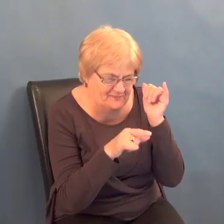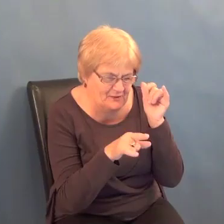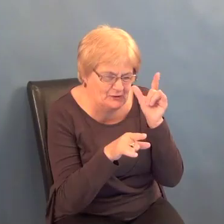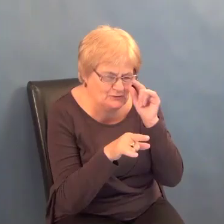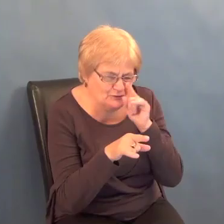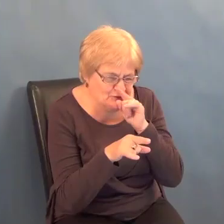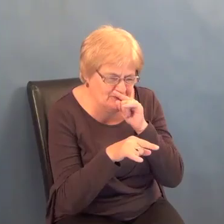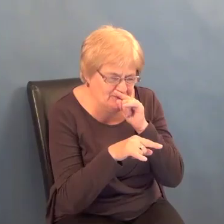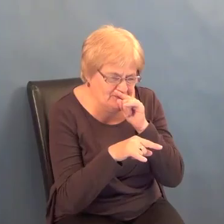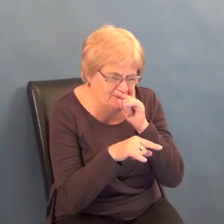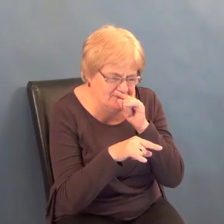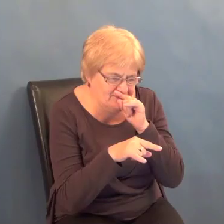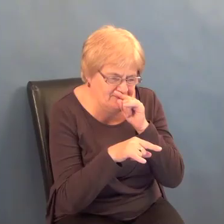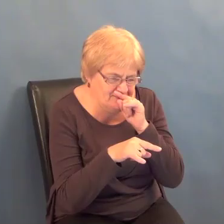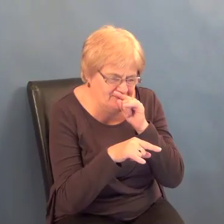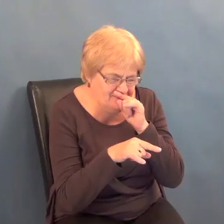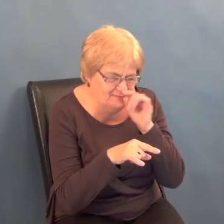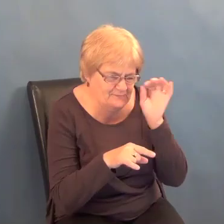Śpi cicho.